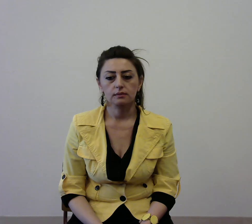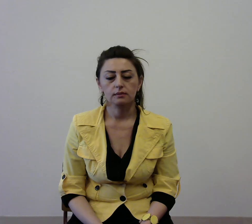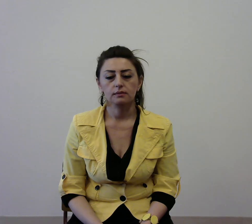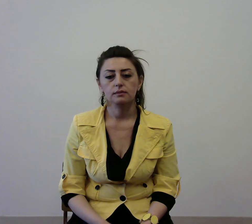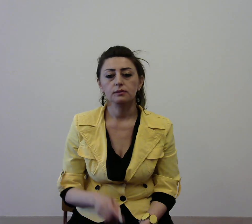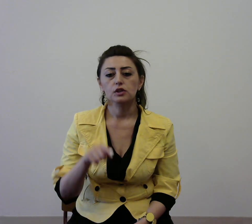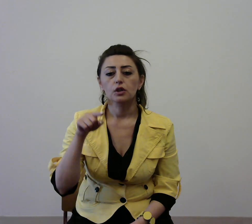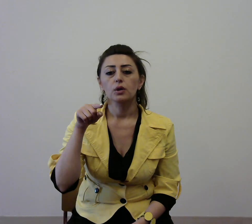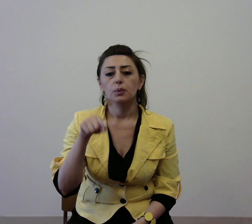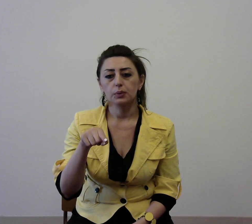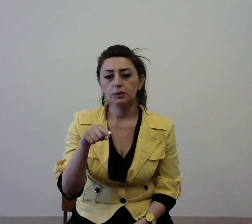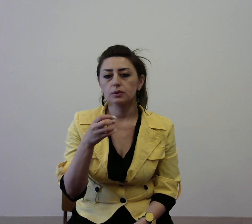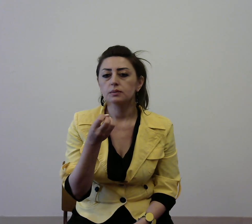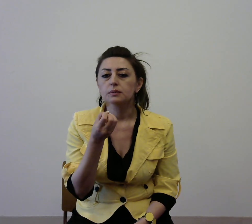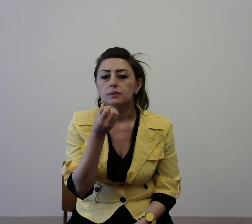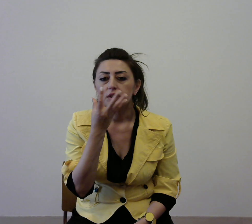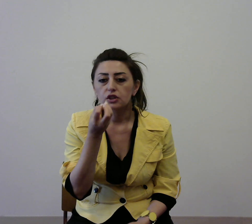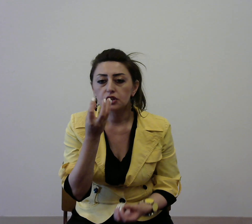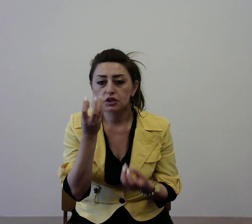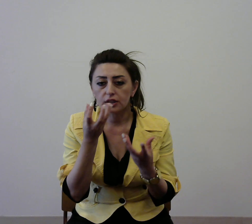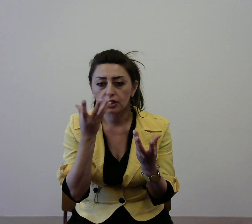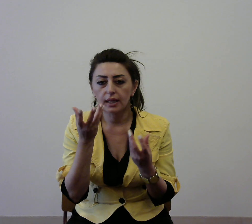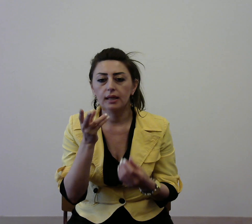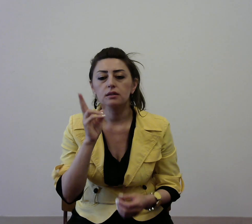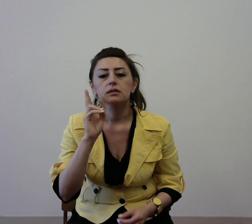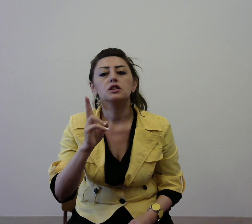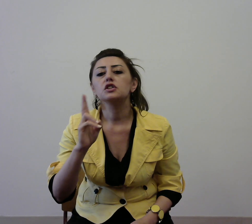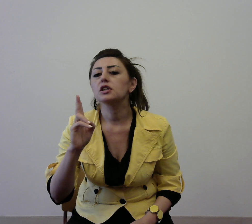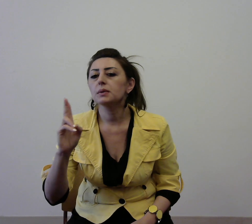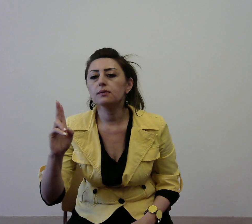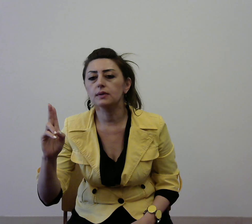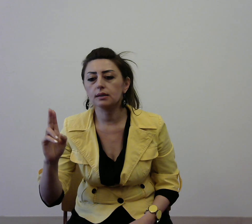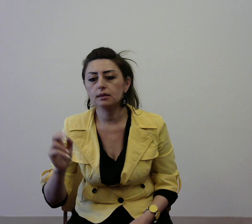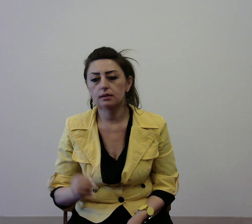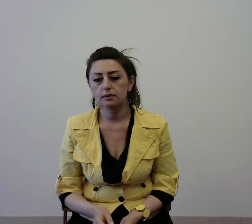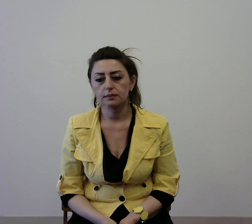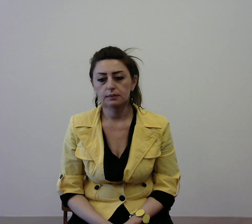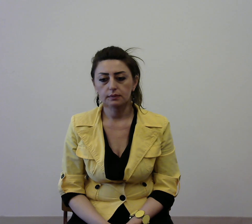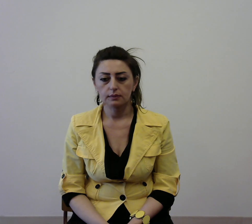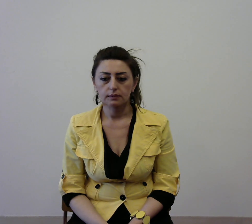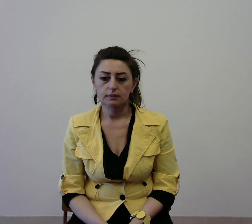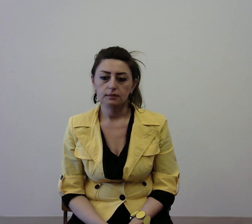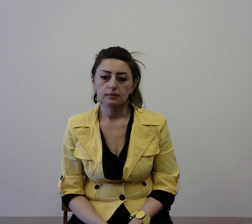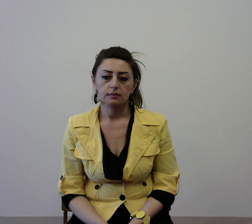Bu çiçəklər kimindir?